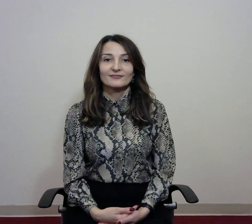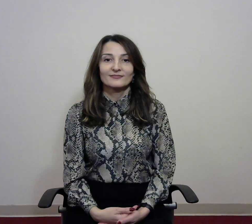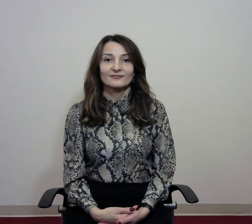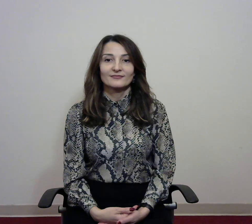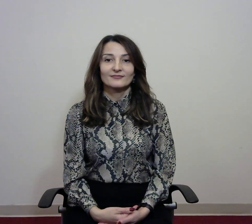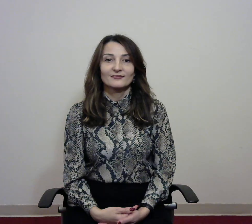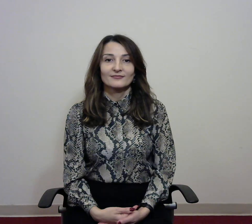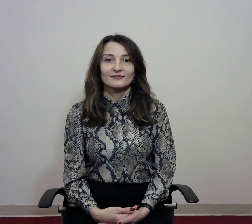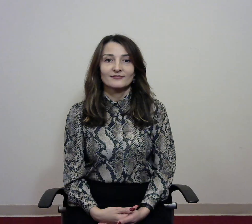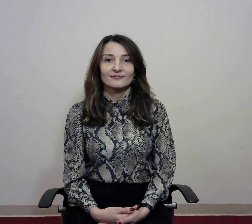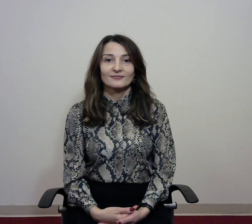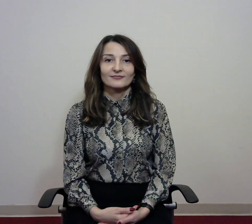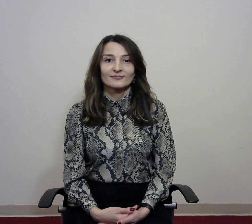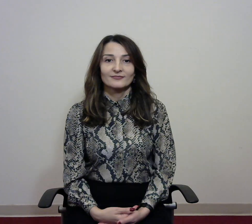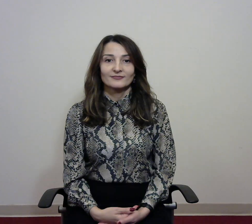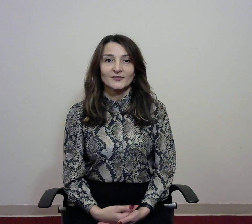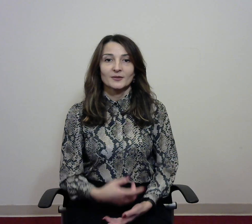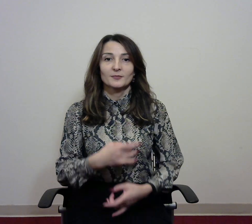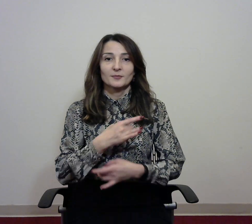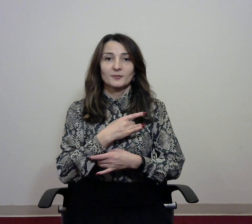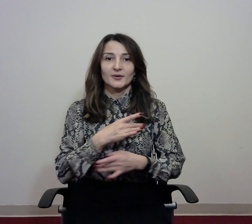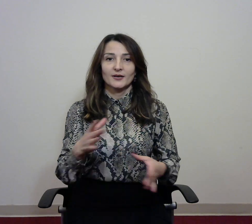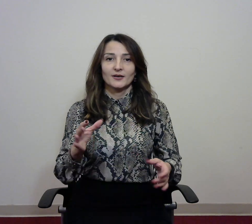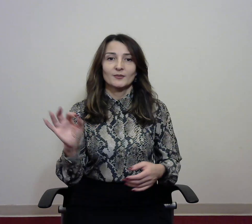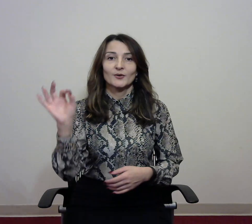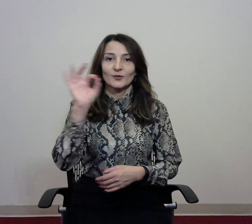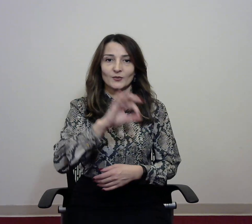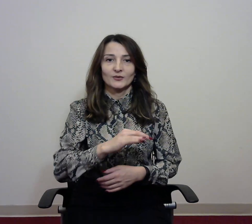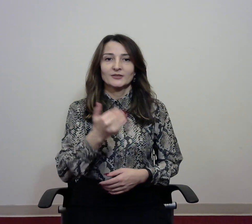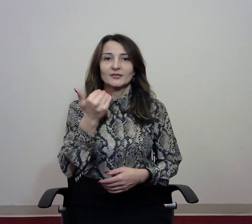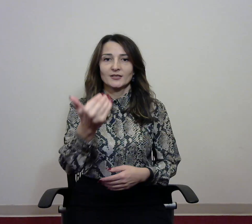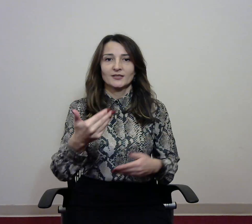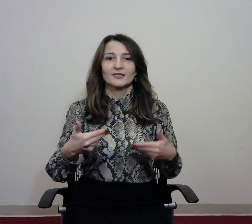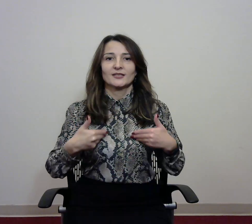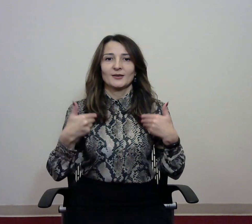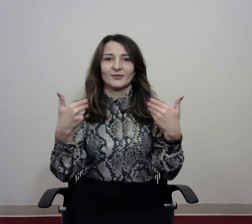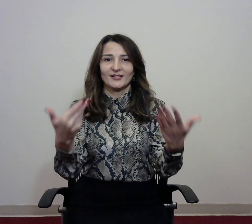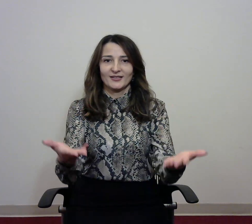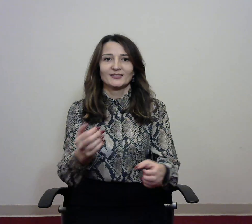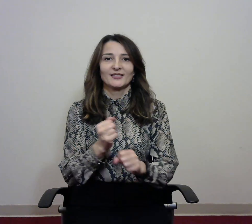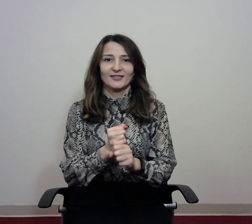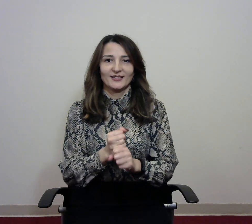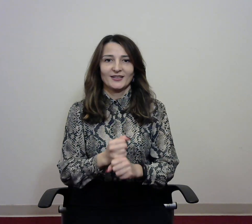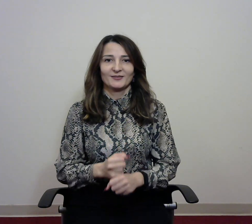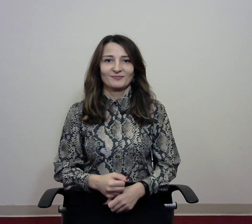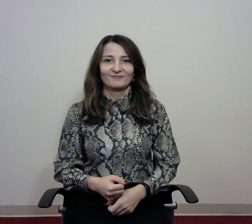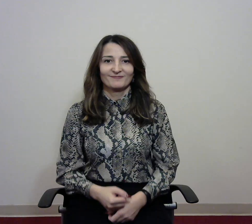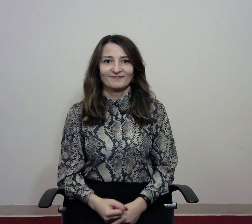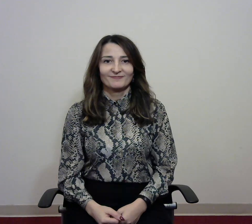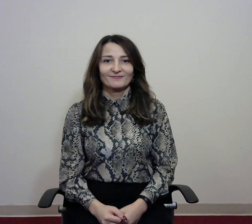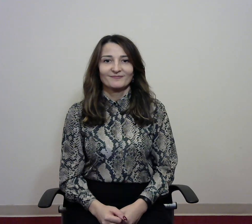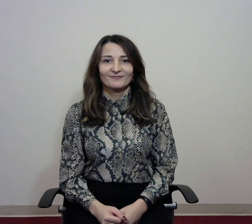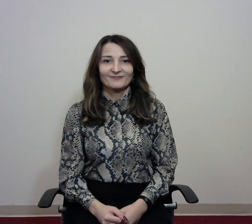Bayram münasibətilə sizi təbrik edirəm